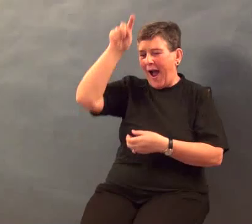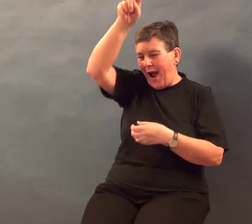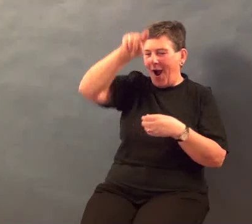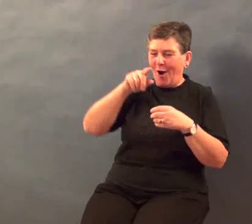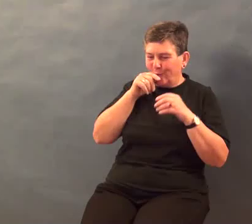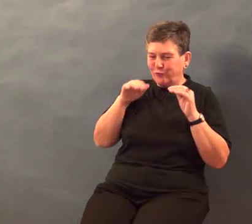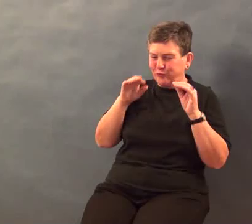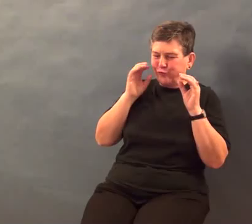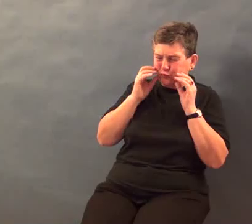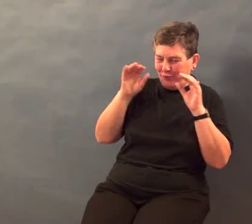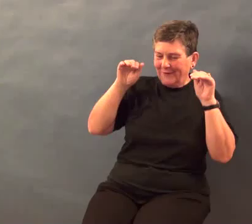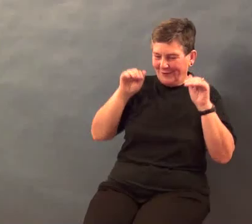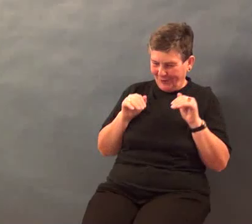Puszysty ptaszek siedział w klatce.